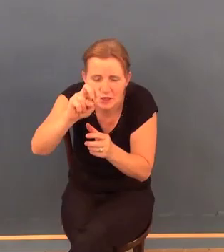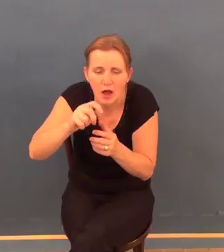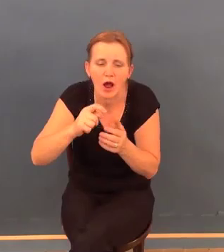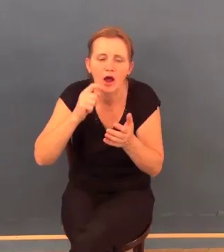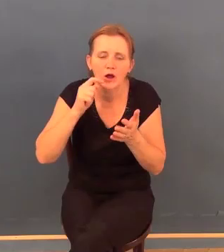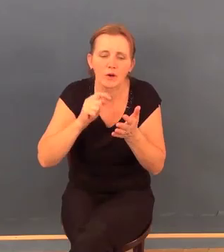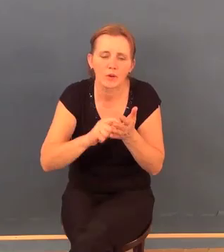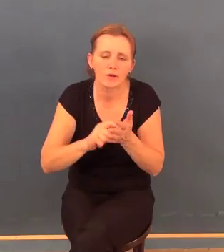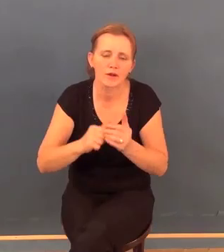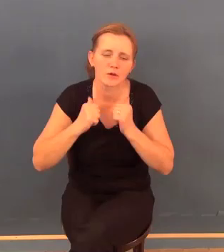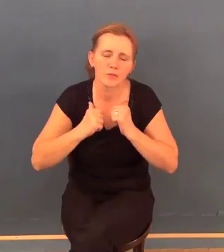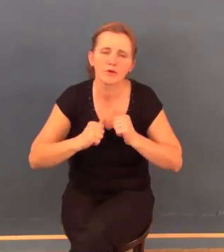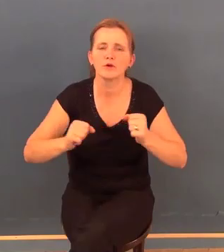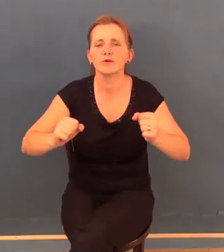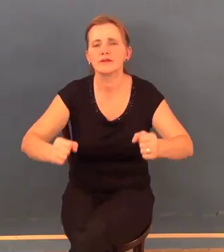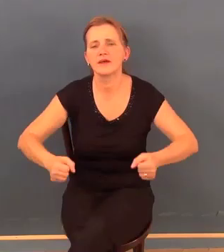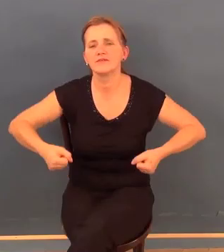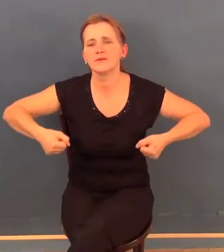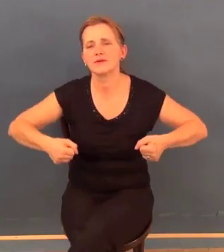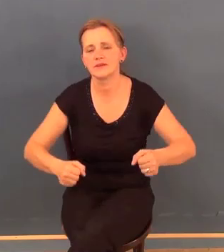Kurczątko spokojnie huśta się na huśtawce.